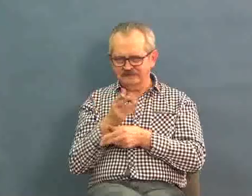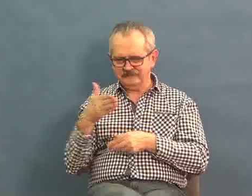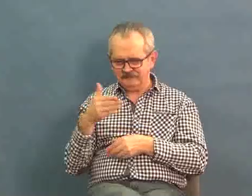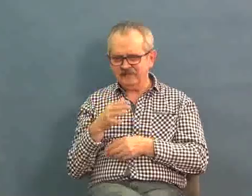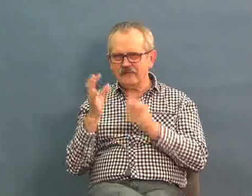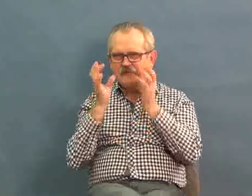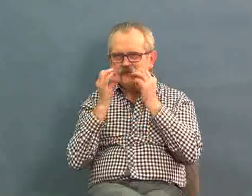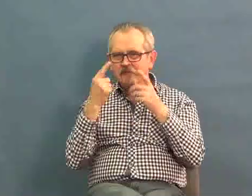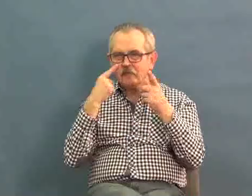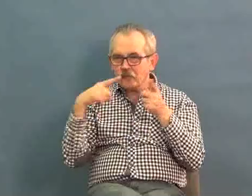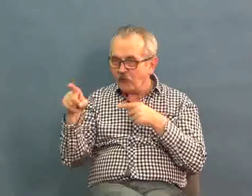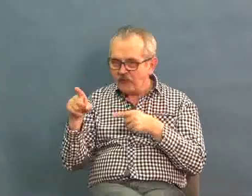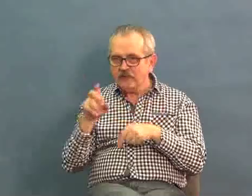Kot ją zauważa i idzie do niej.